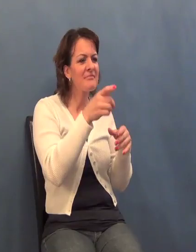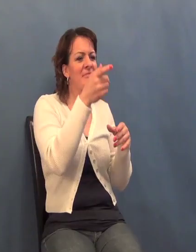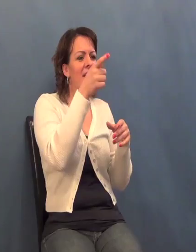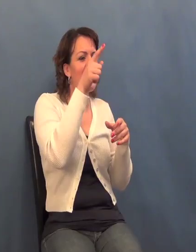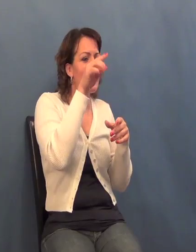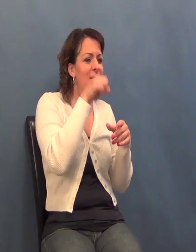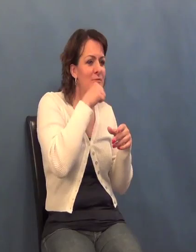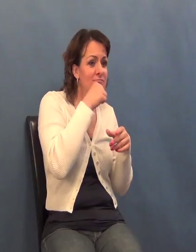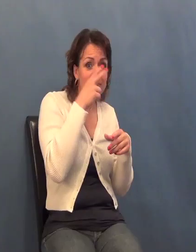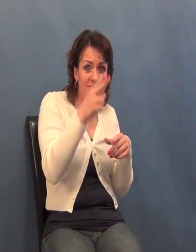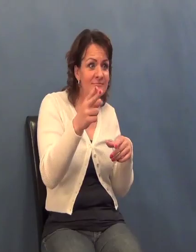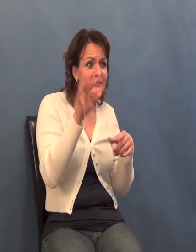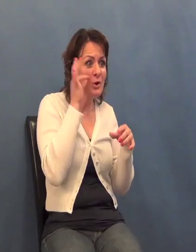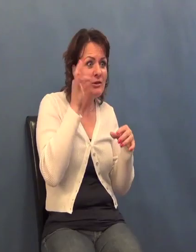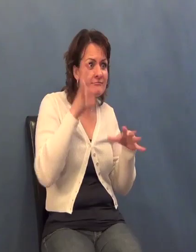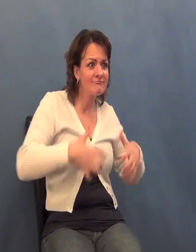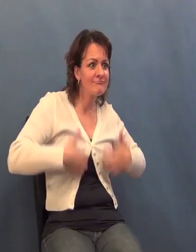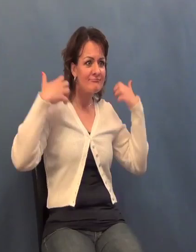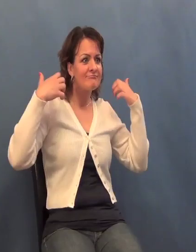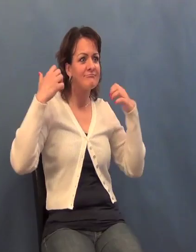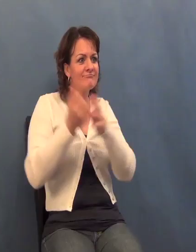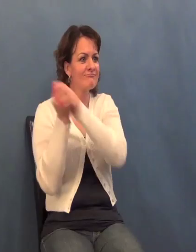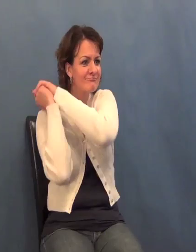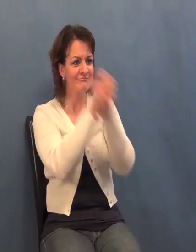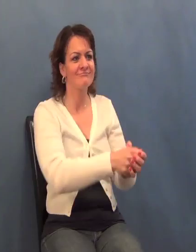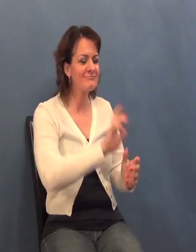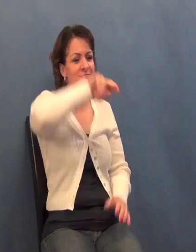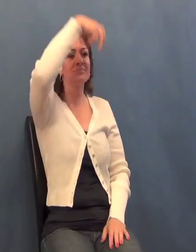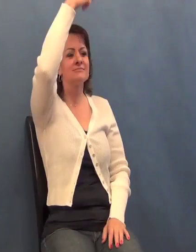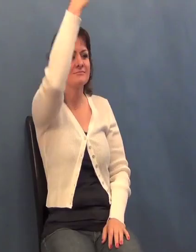Babcia widzi kota wścieka się i uderza go czymś, a ten wylatuje z budynku.